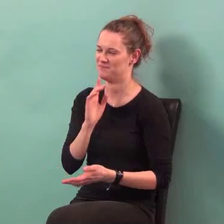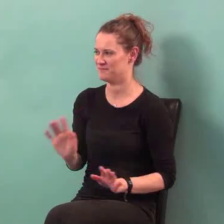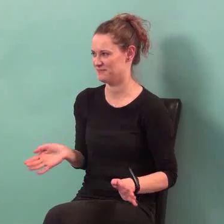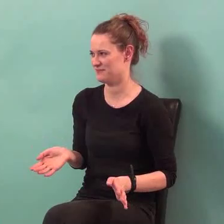Koniec.